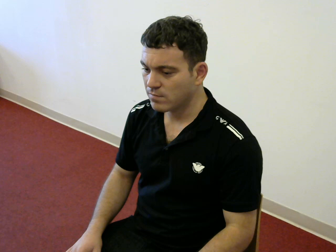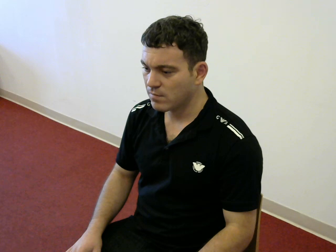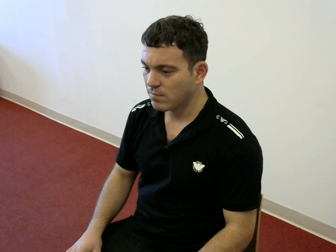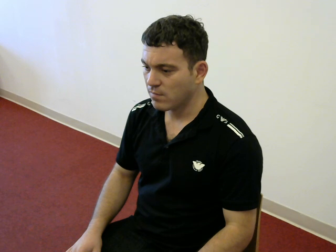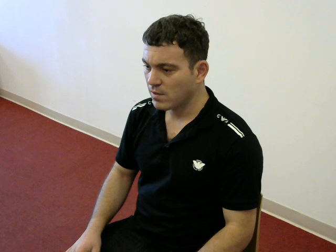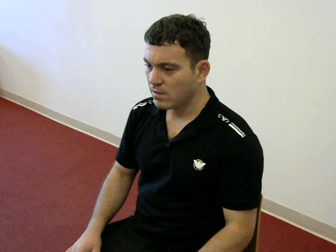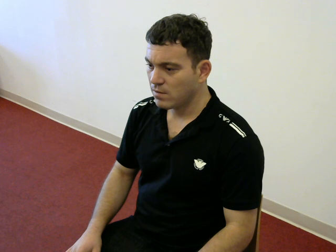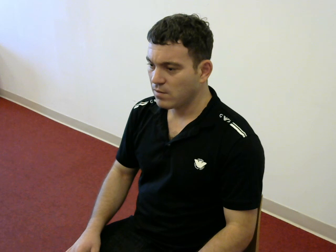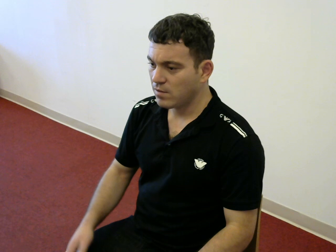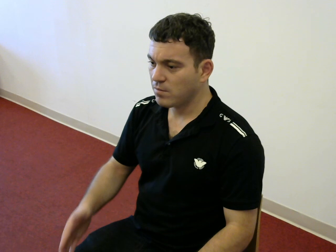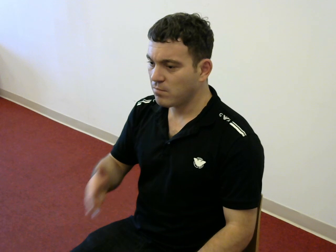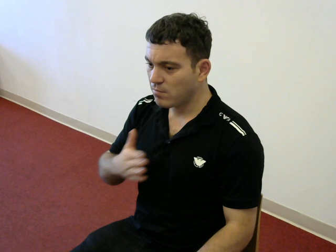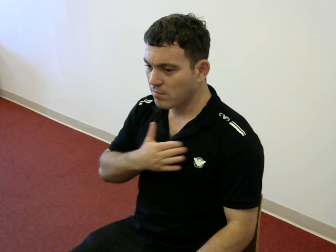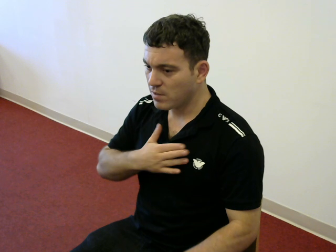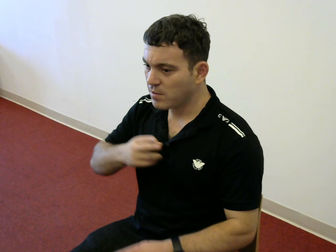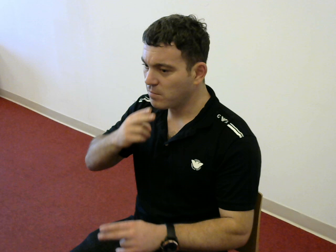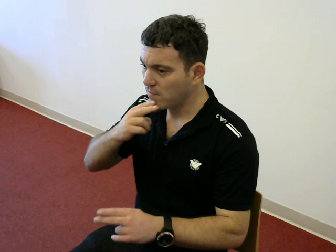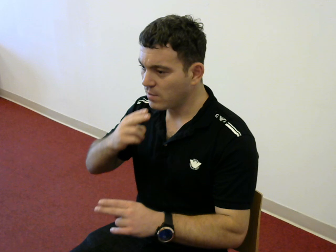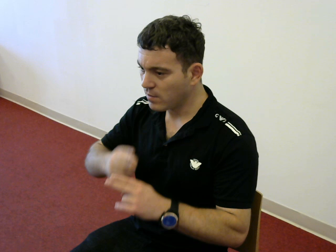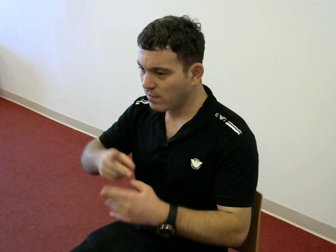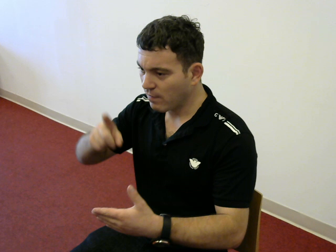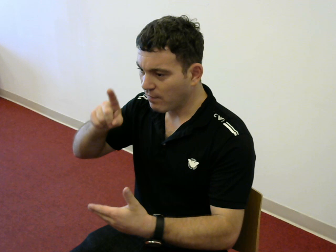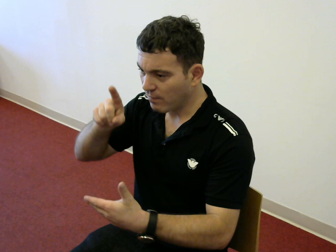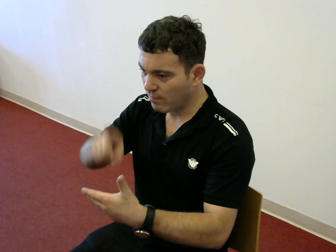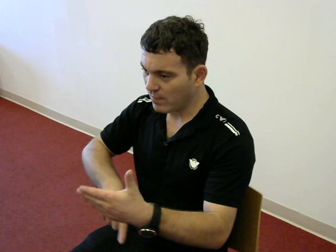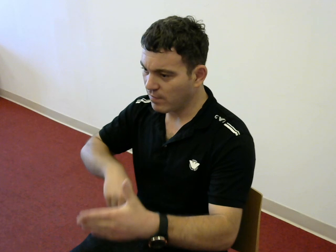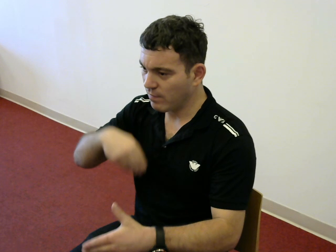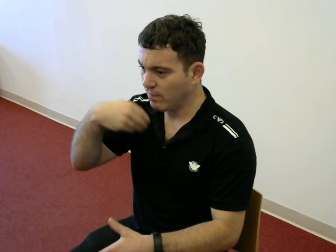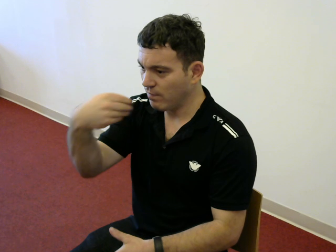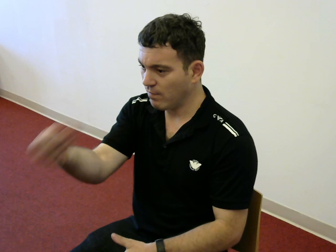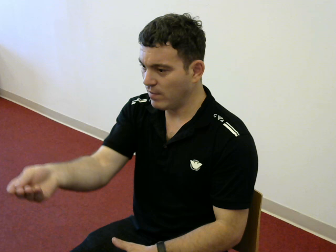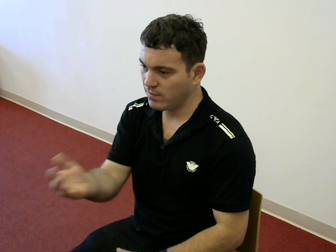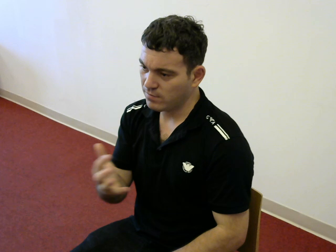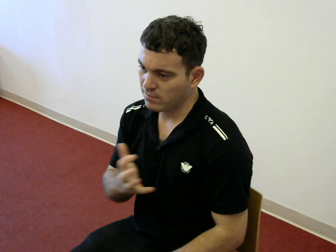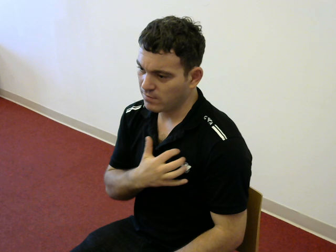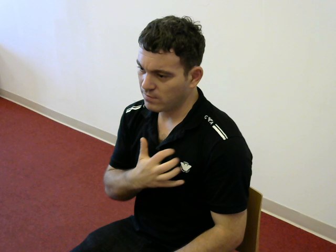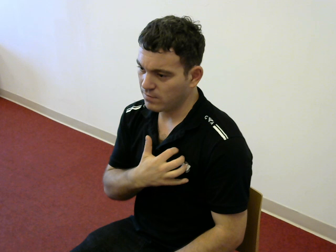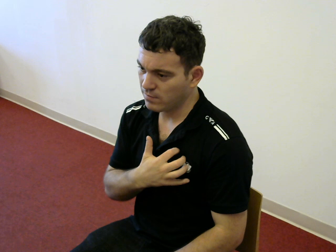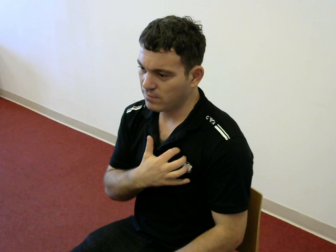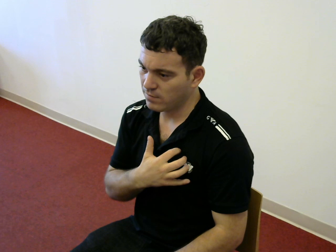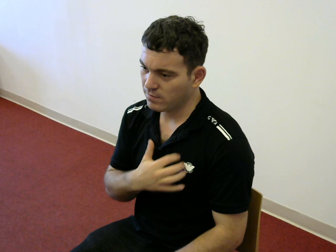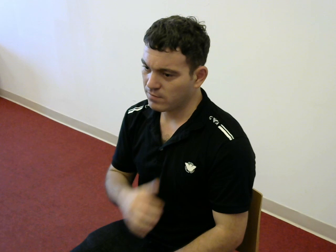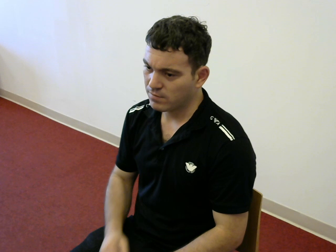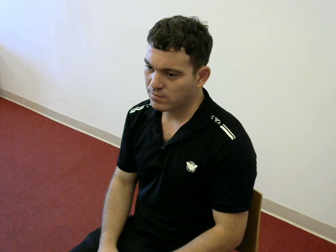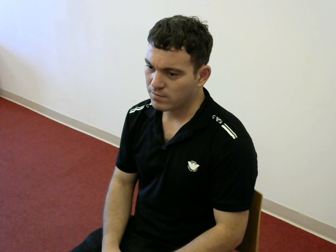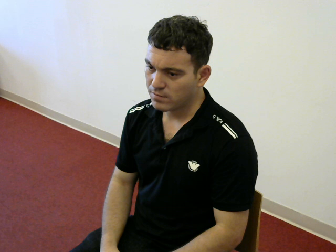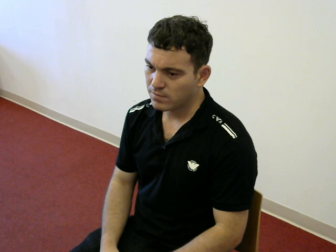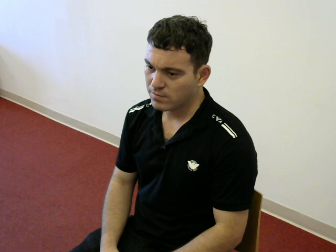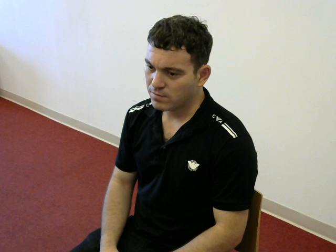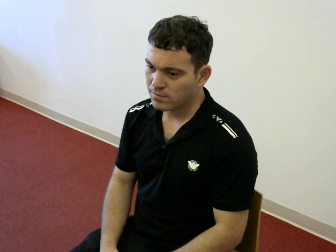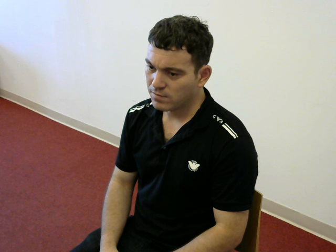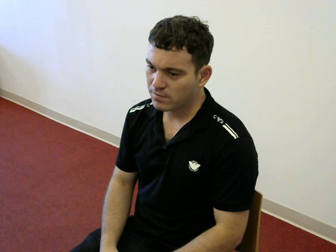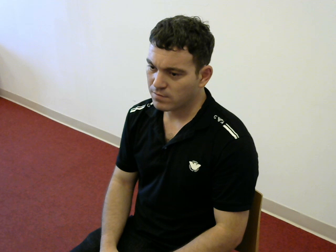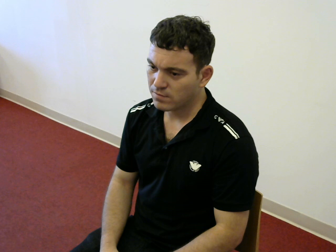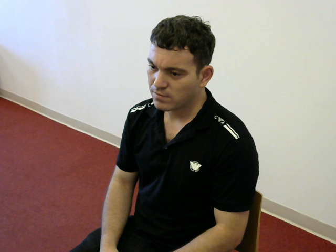Mən bacıma etibarnamə vermək istəyirəm